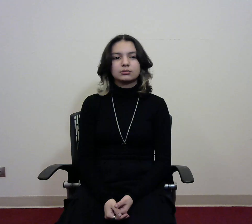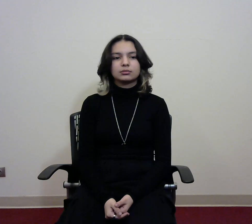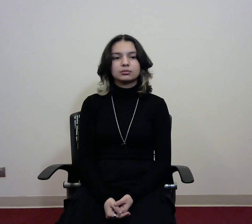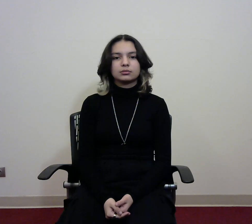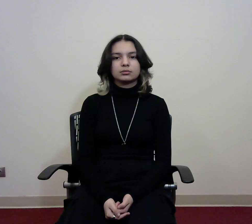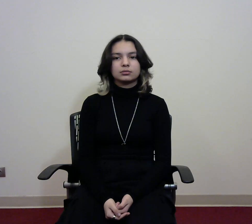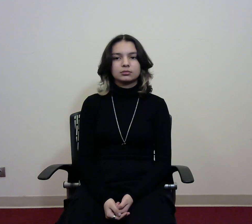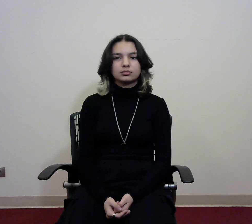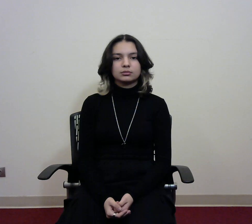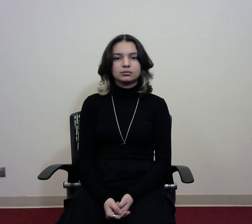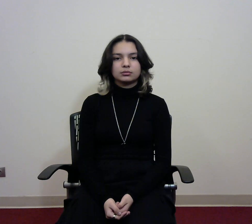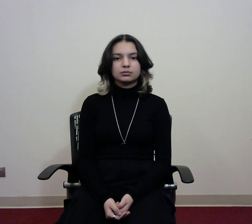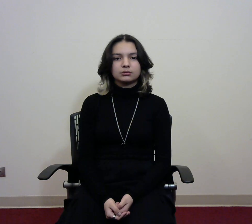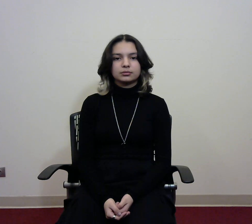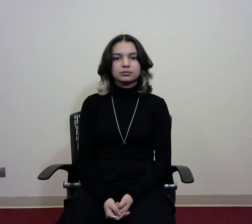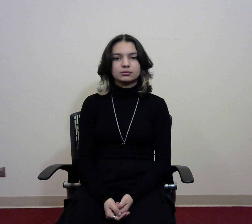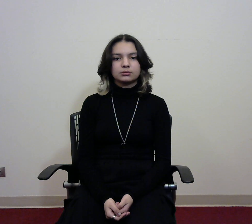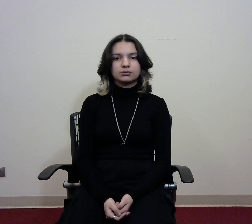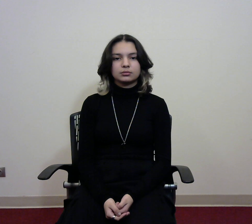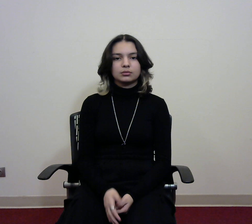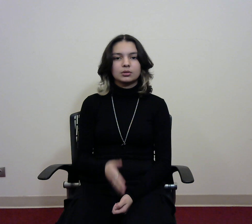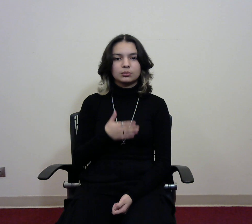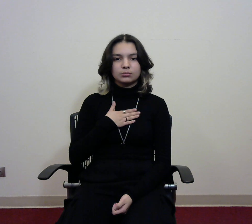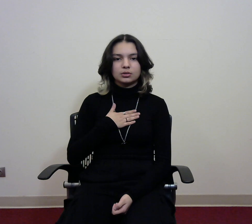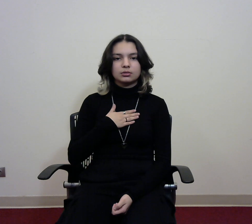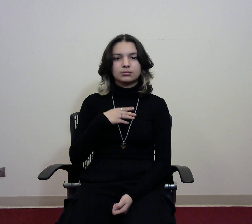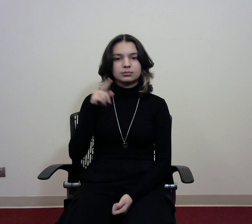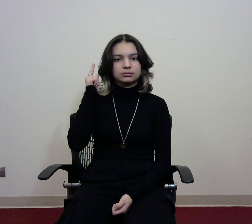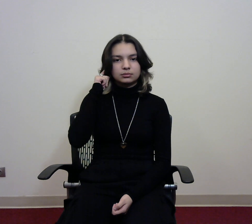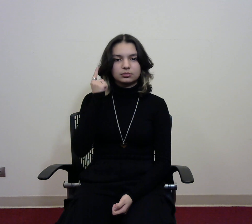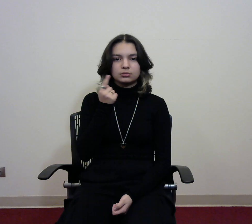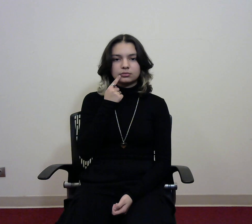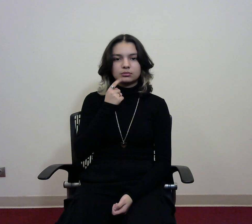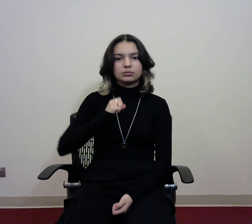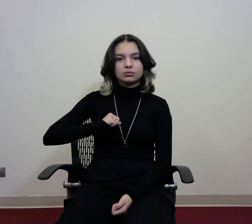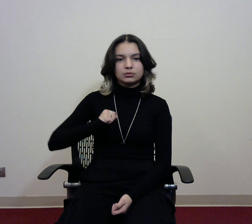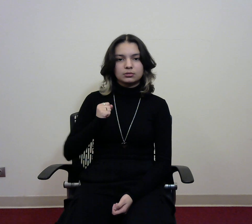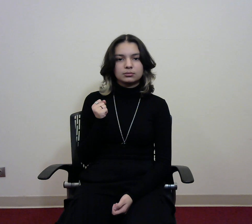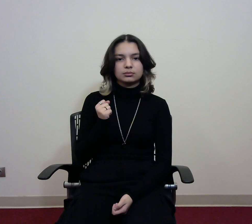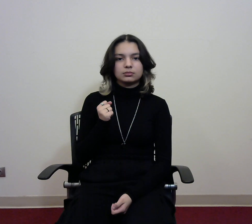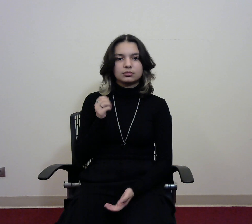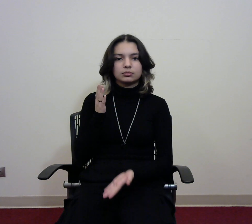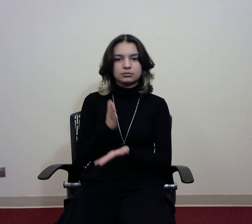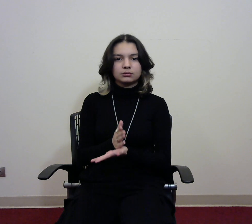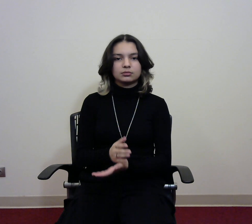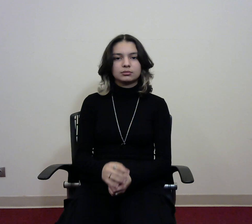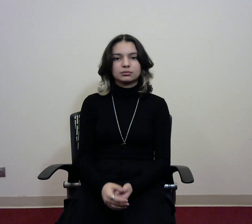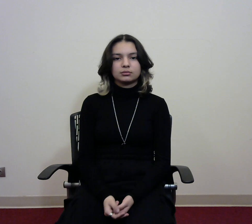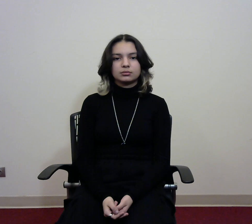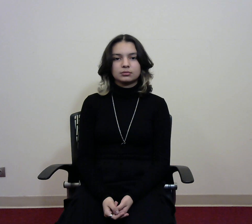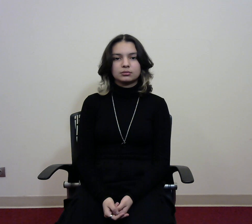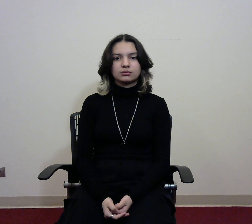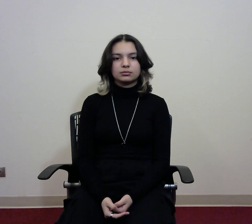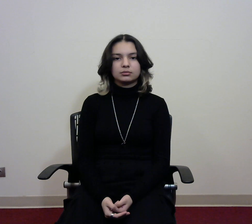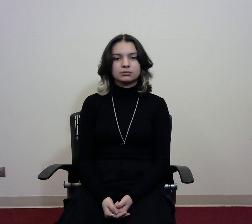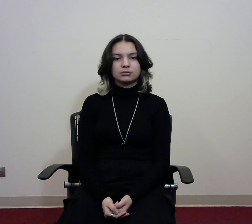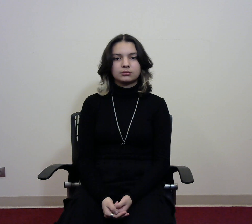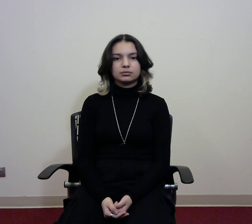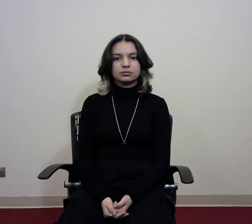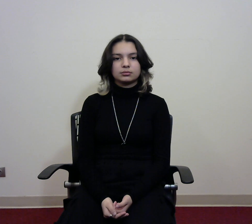Mənim eşitmə məhdudiyyətli dostlarım var